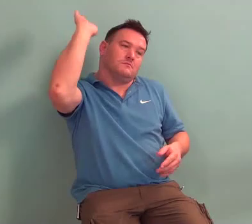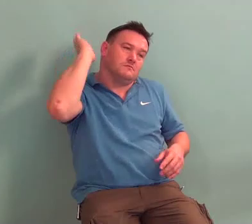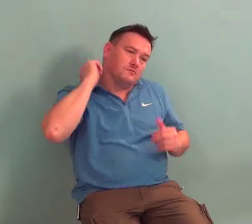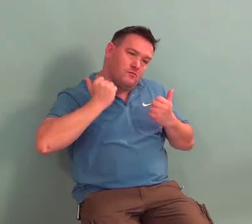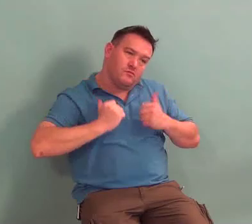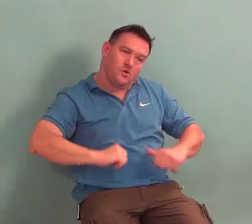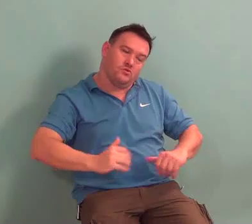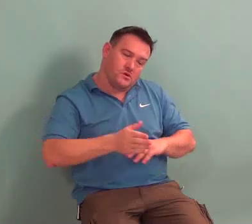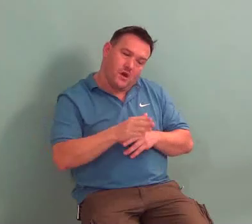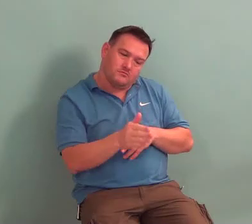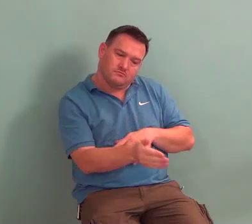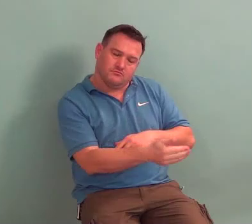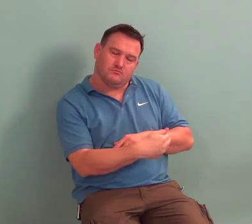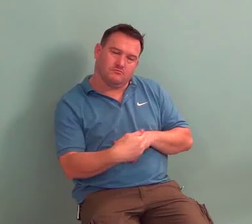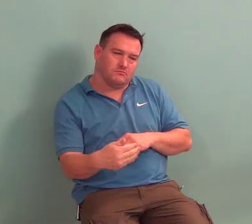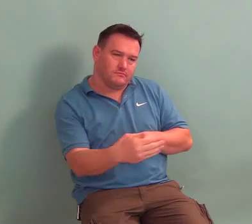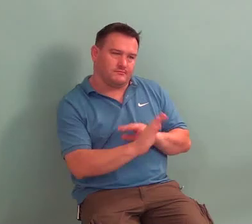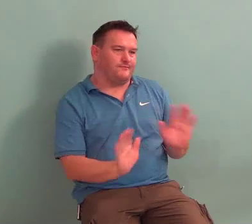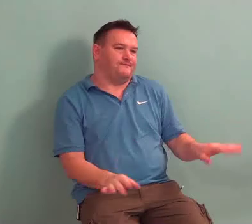A ryba spokojnie pływała sobie dalej, koniec.